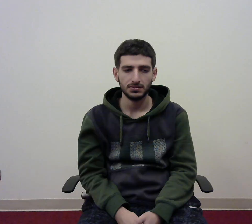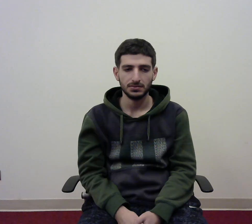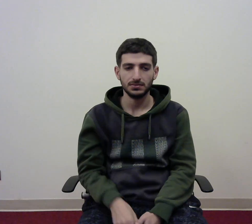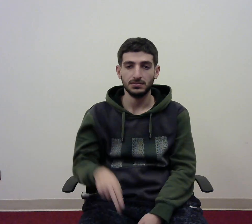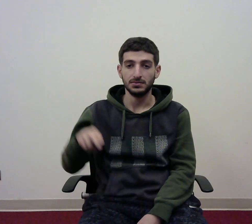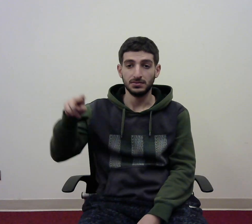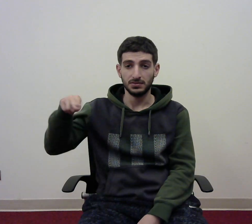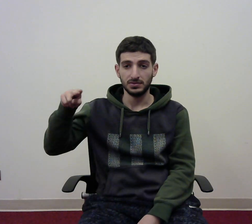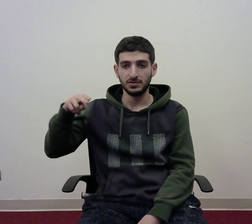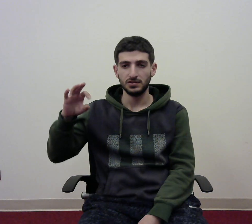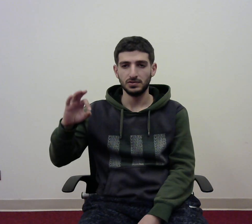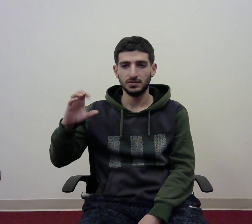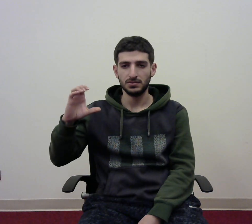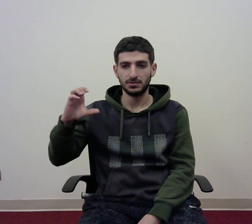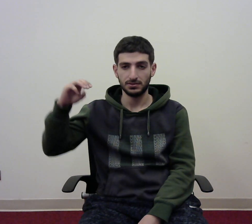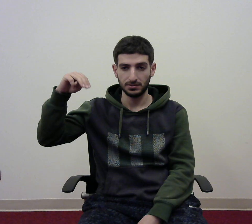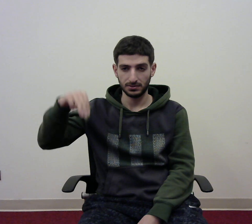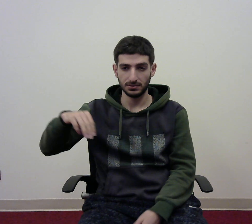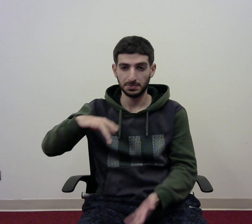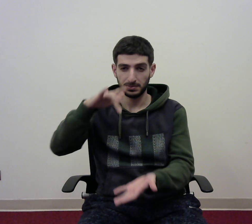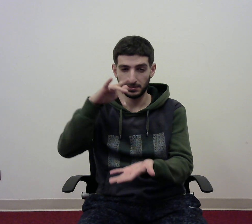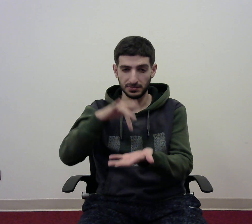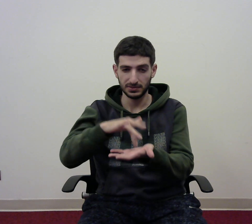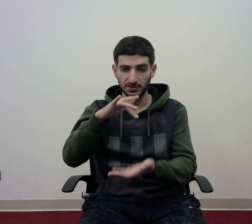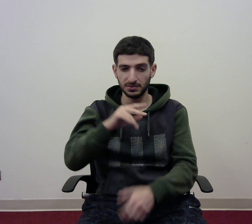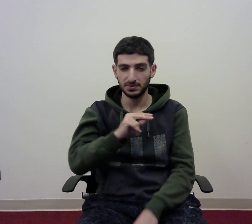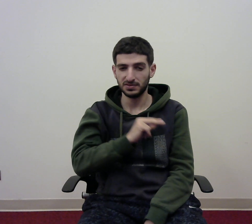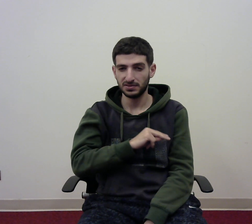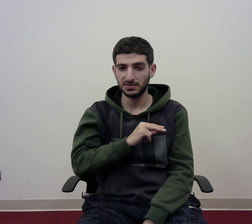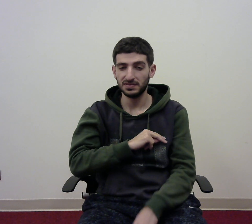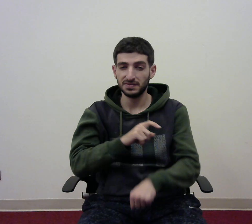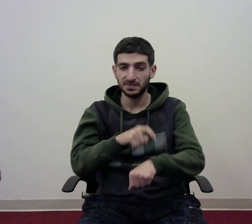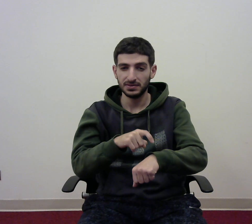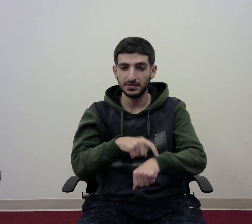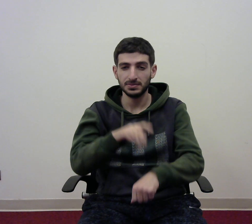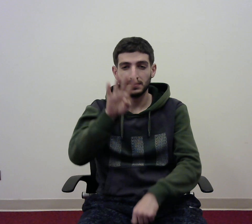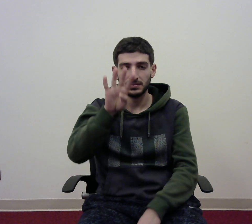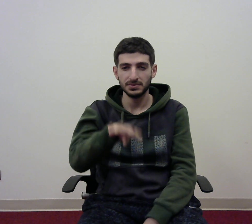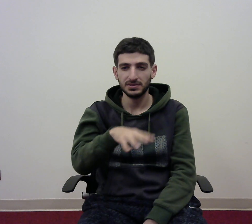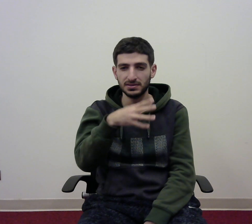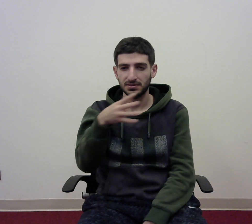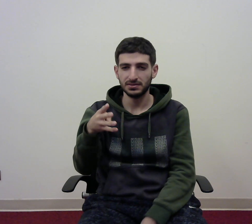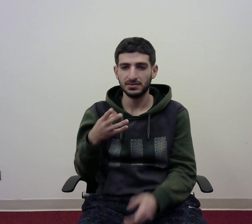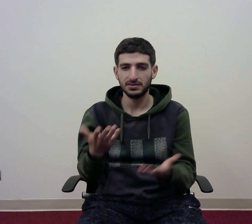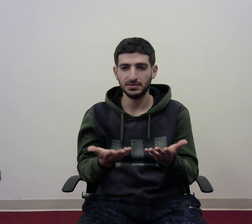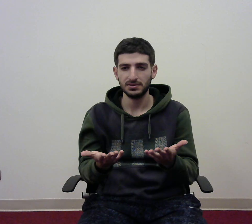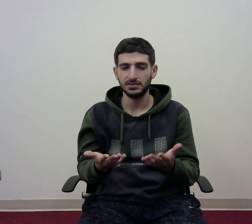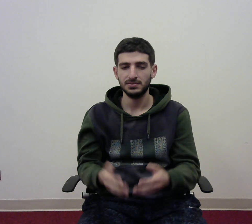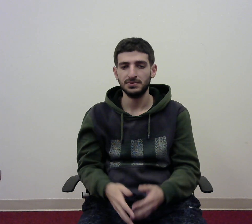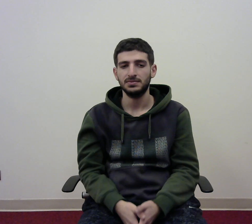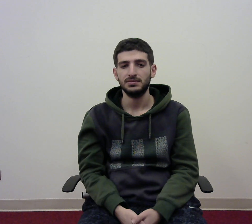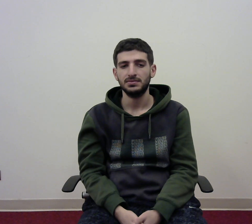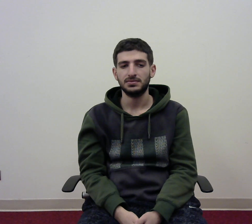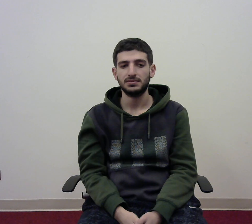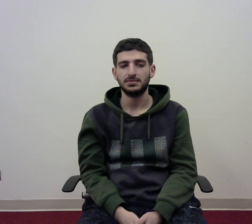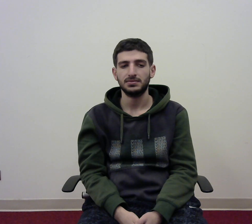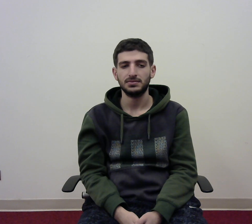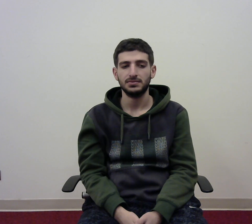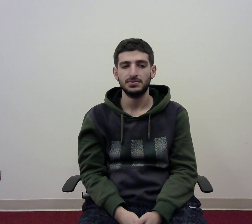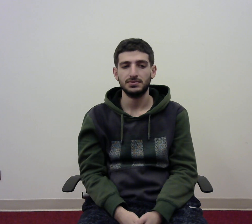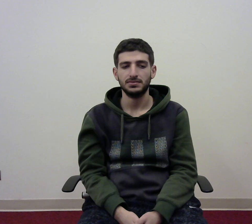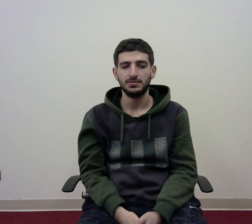DOST Mərkəzlərində iş saatı,qrafiki necədir?